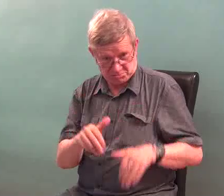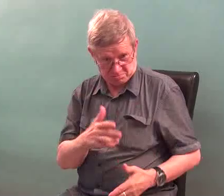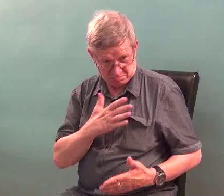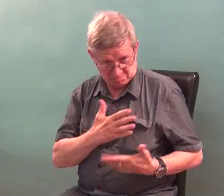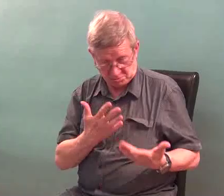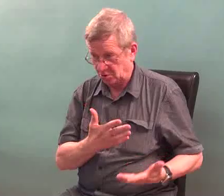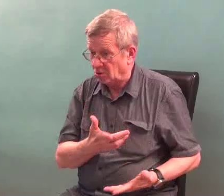Chcesz?